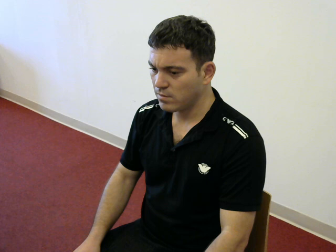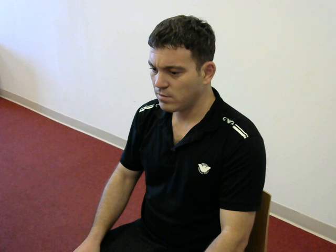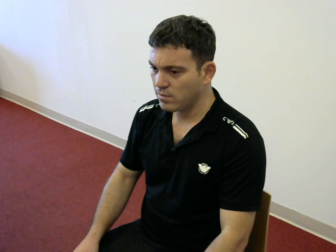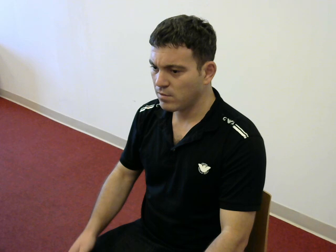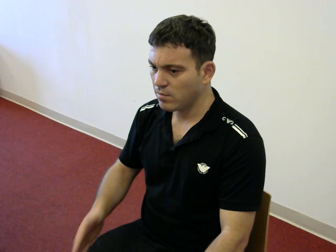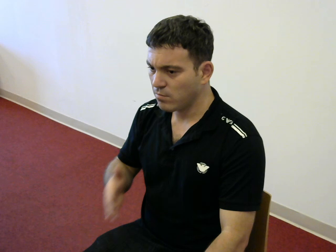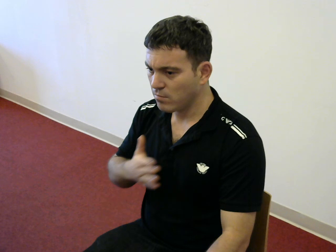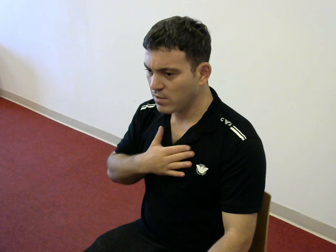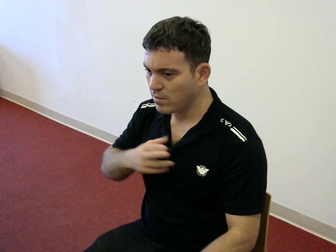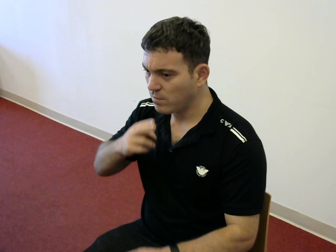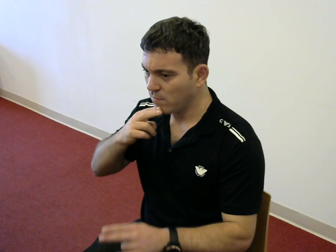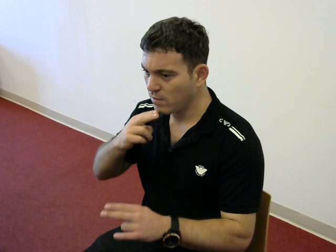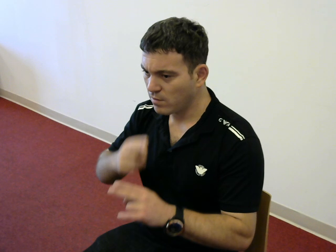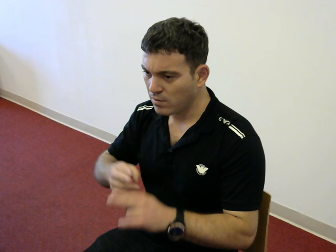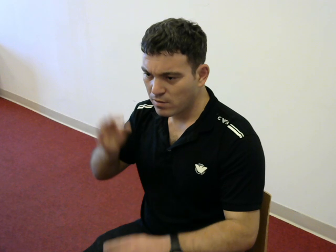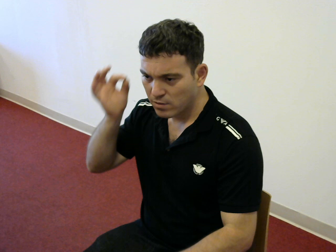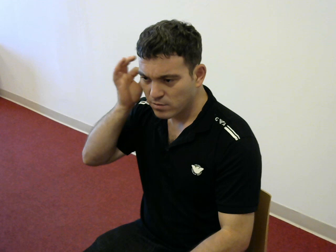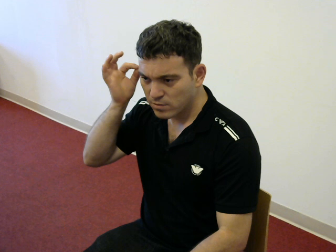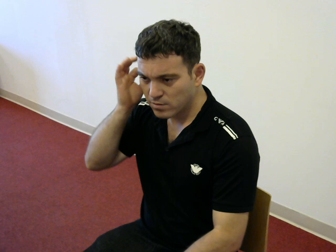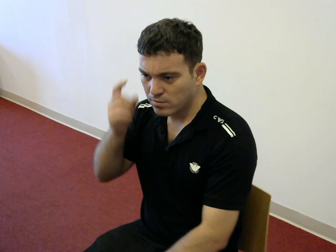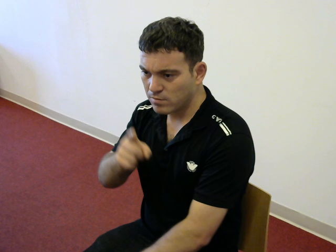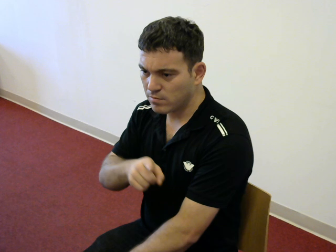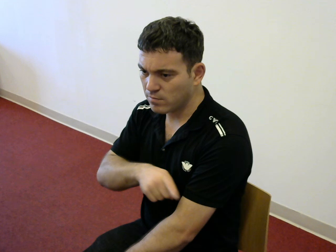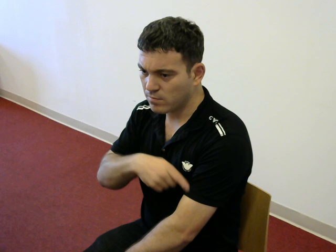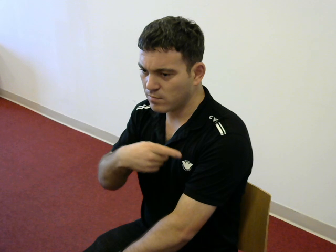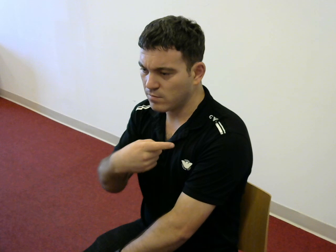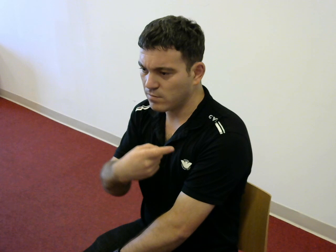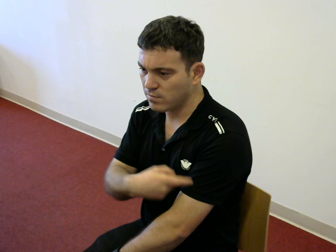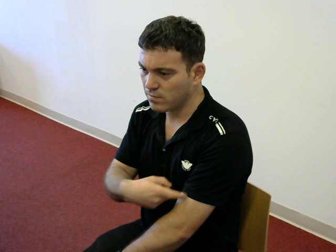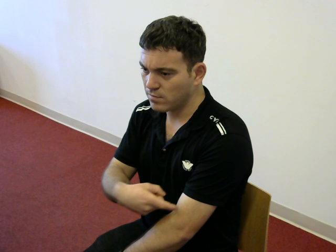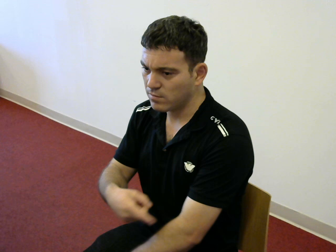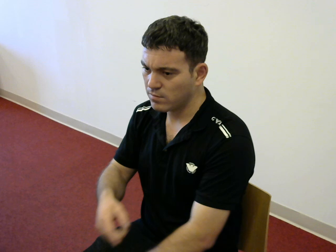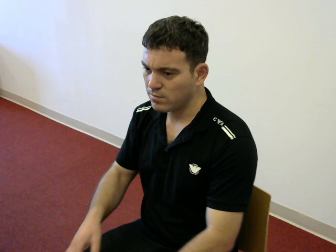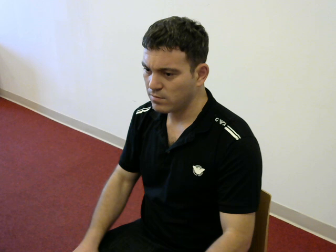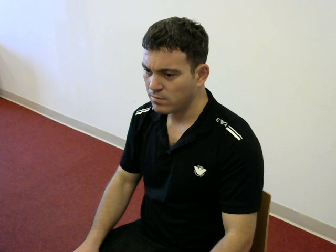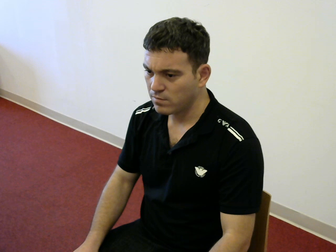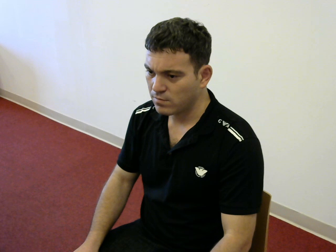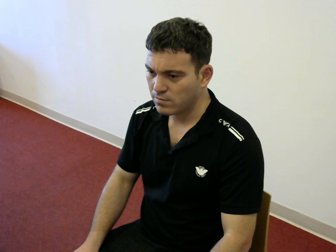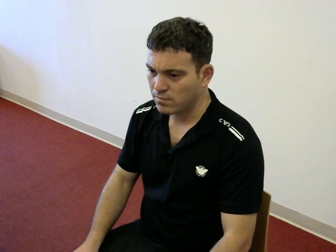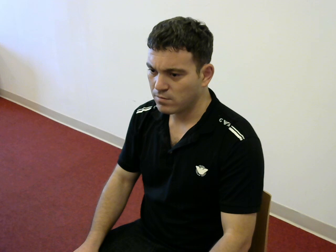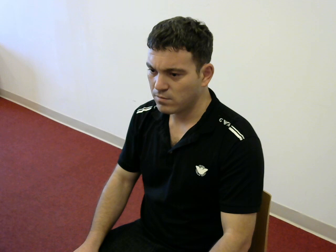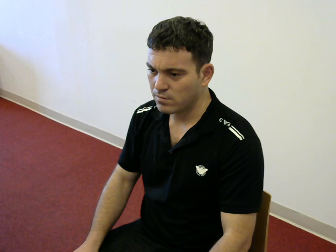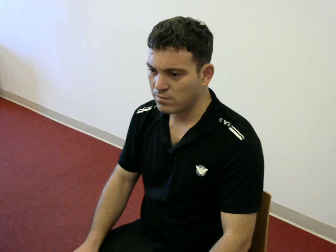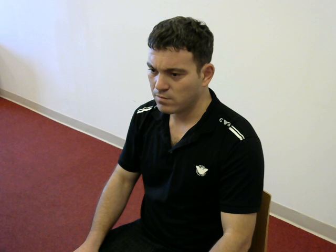Mənim bacım tibb bacısıdır